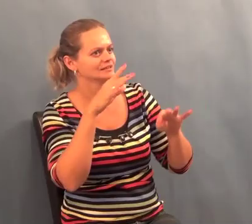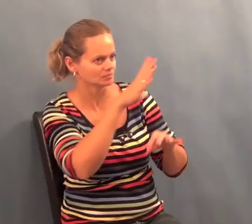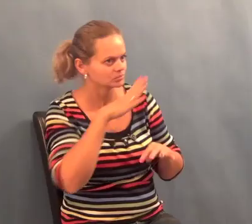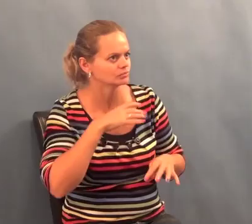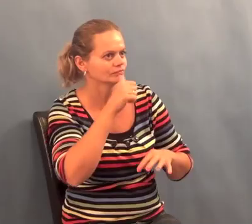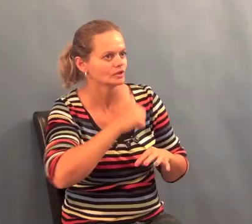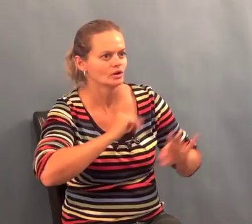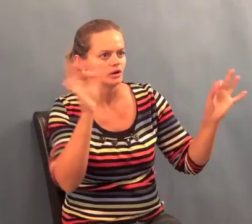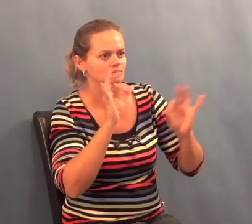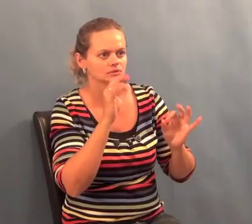"- Było wczoraj okropnie."